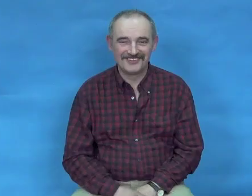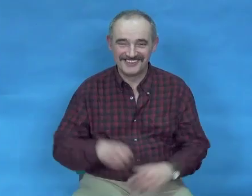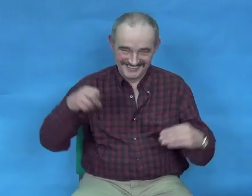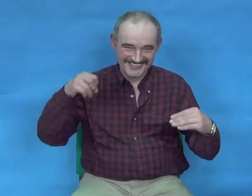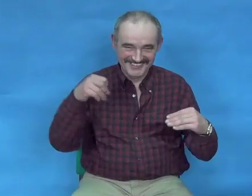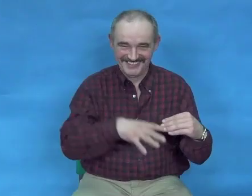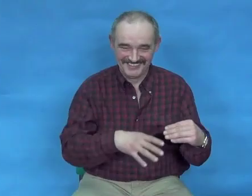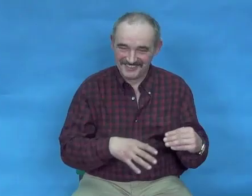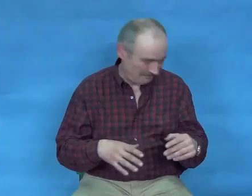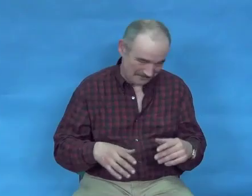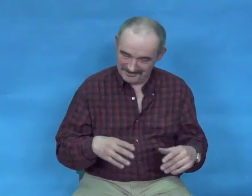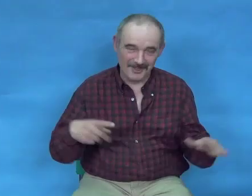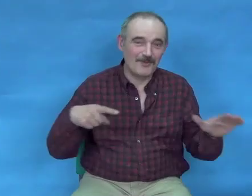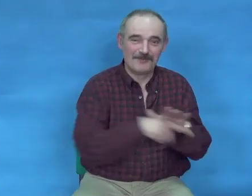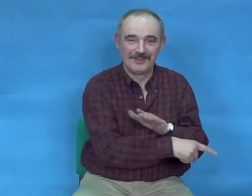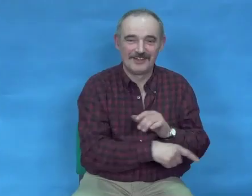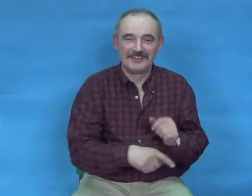Napluła na niego, a on otrzepał się i uciekł.